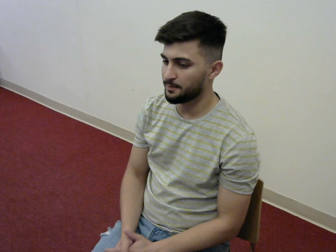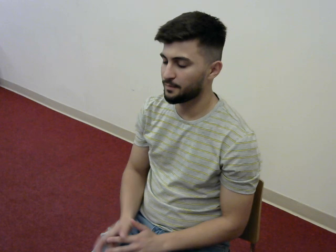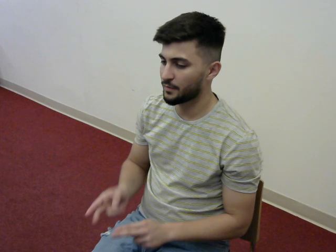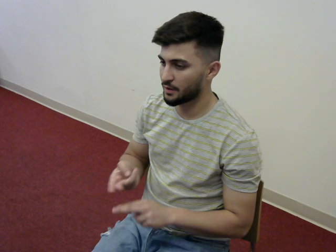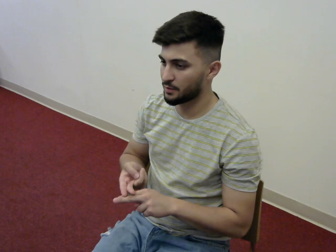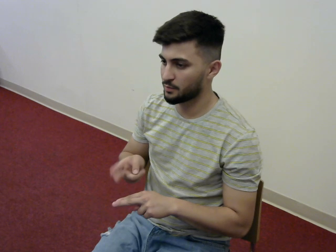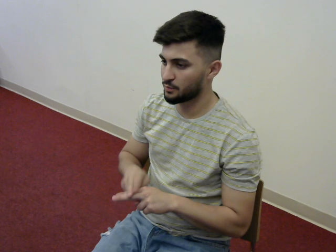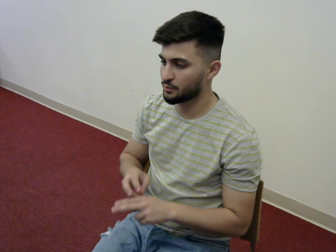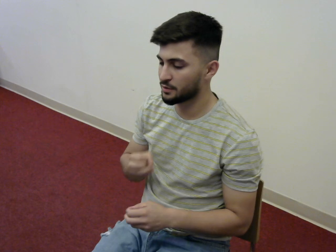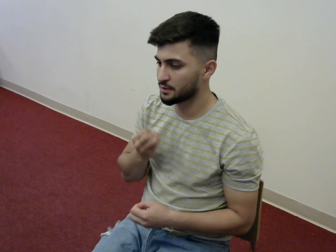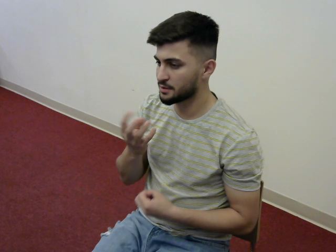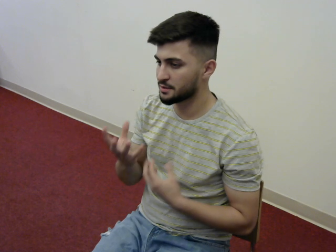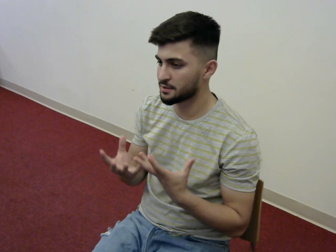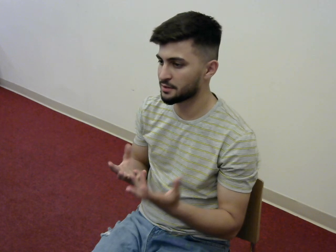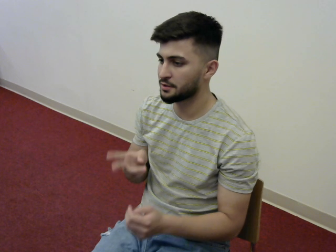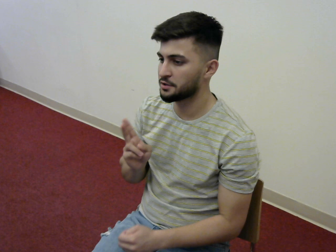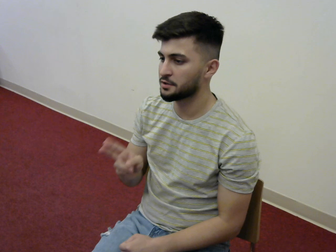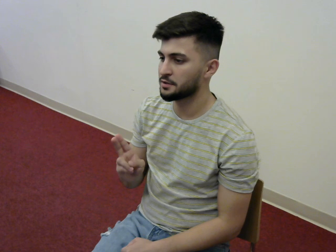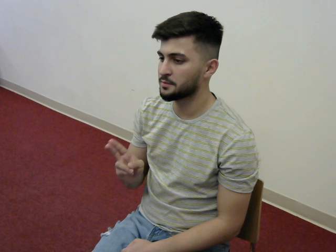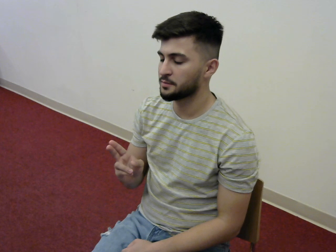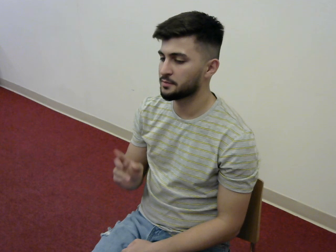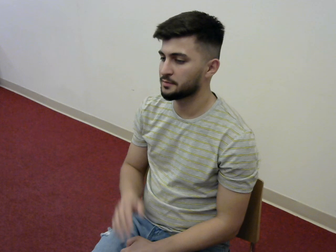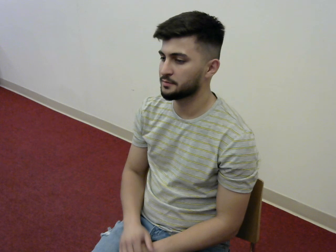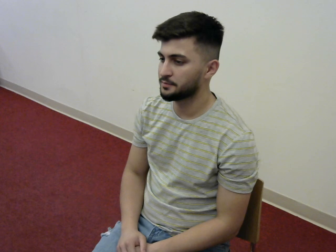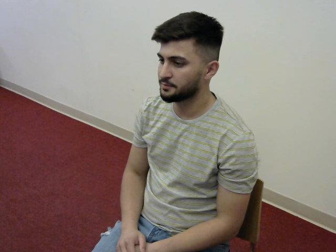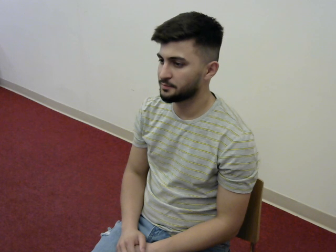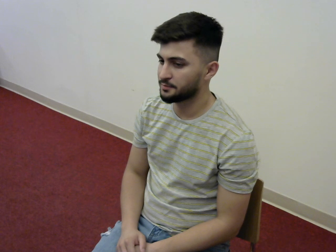Bu çiçəklər kimindir?